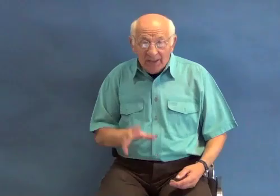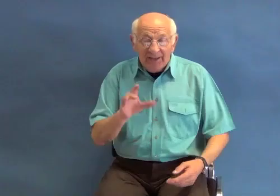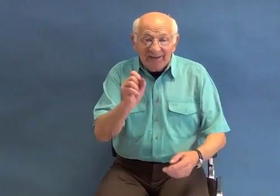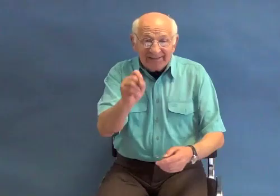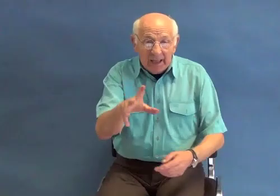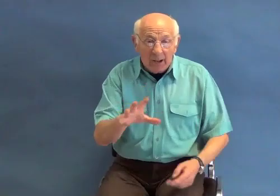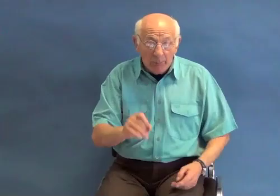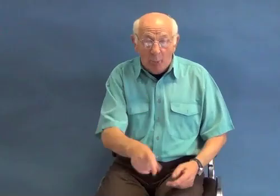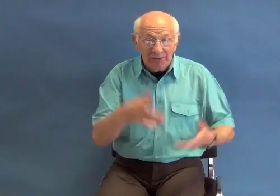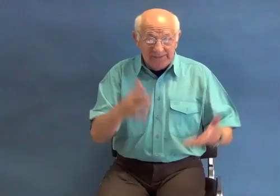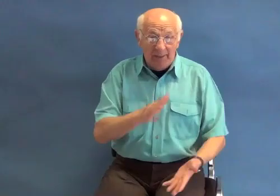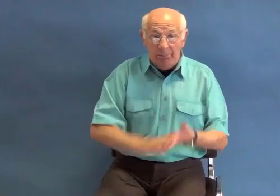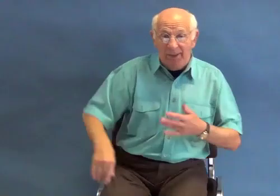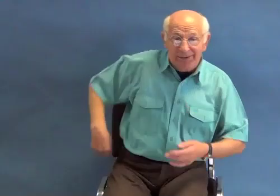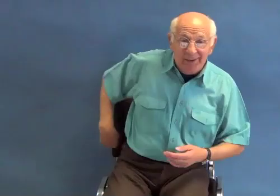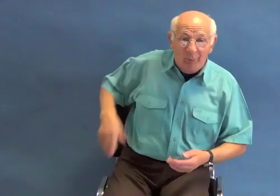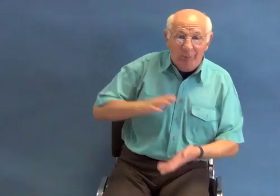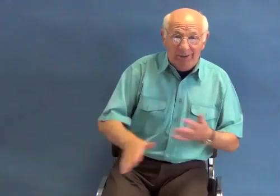Tak, bo on chce bez oparcia.